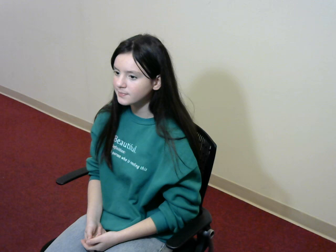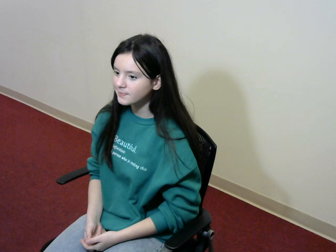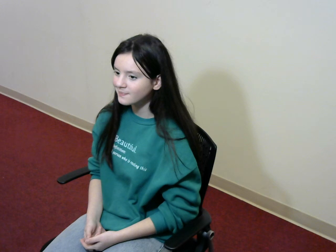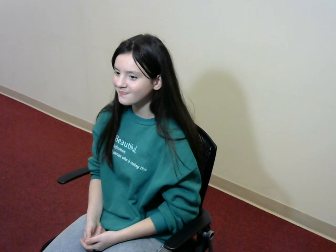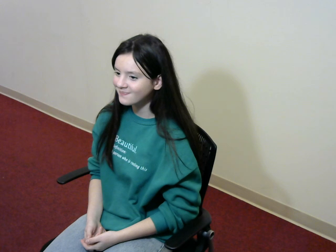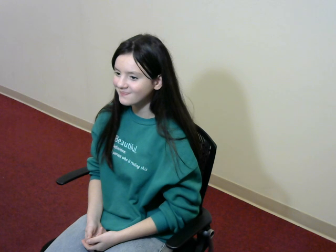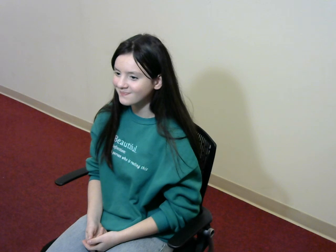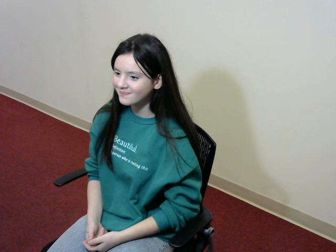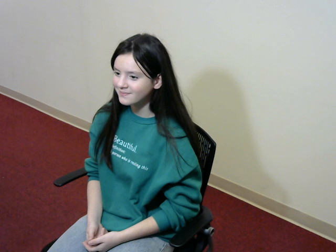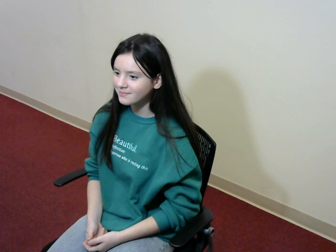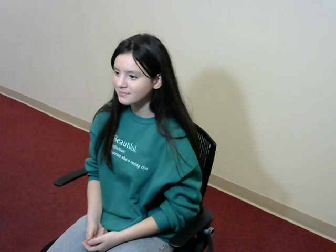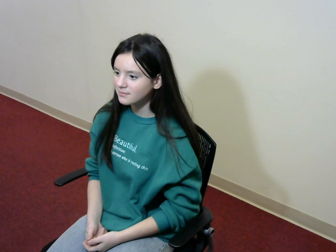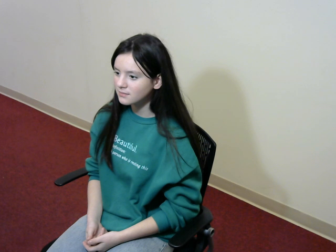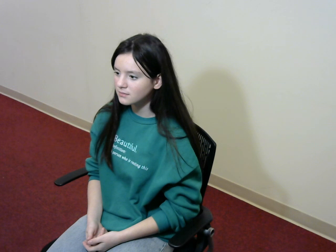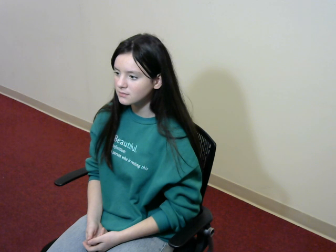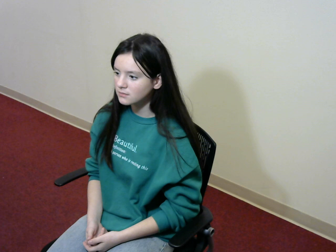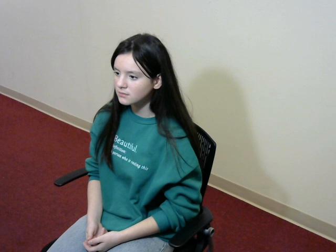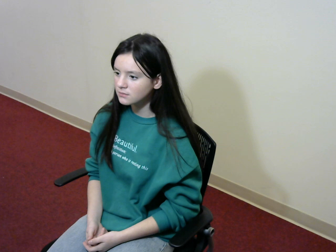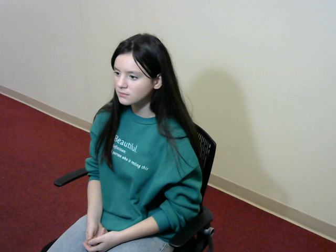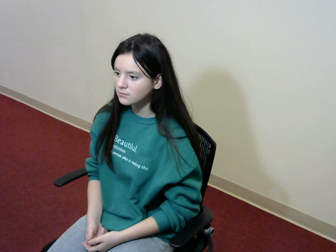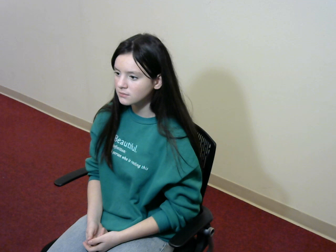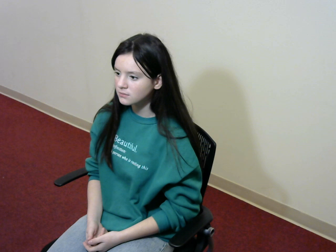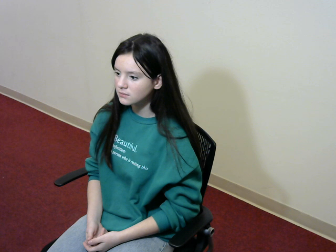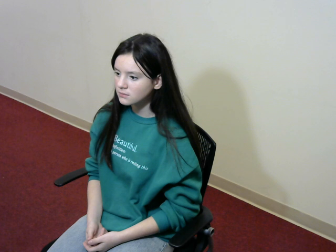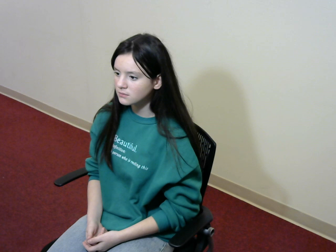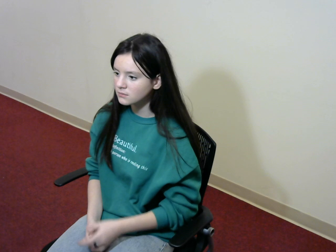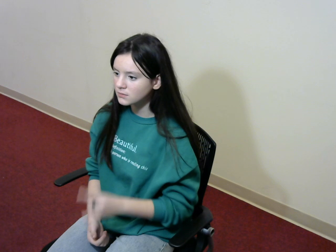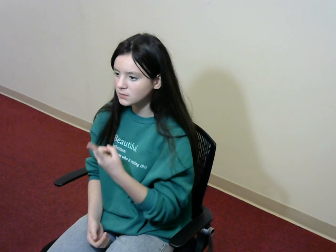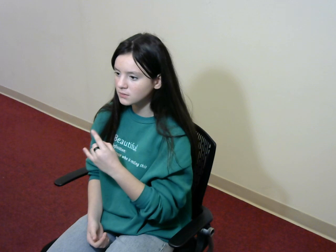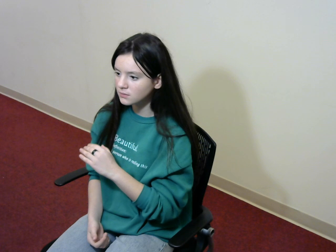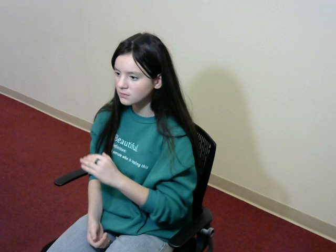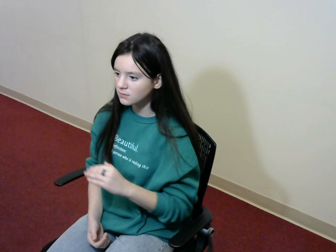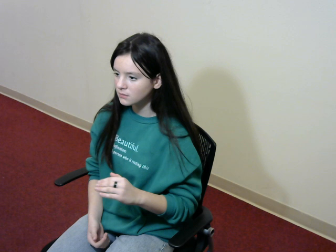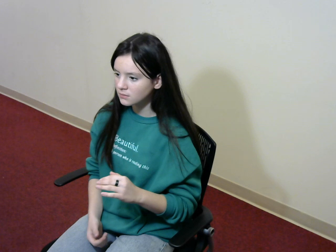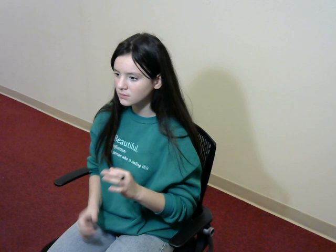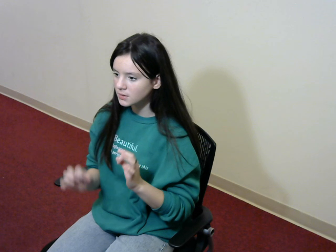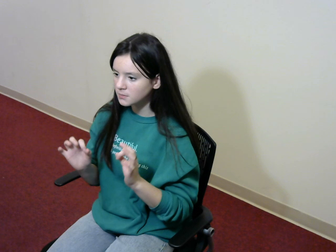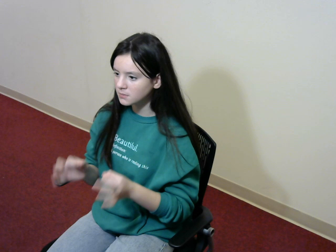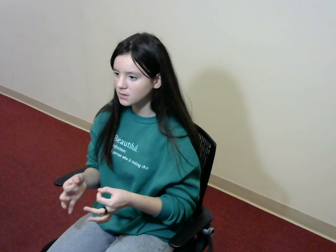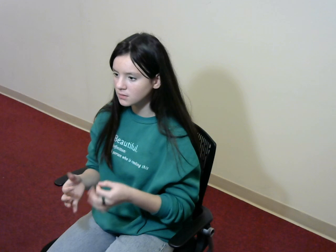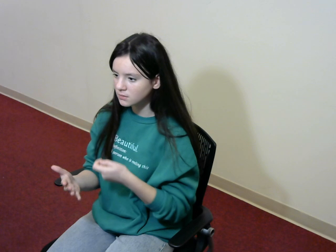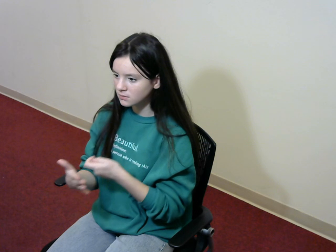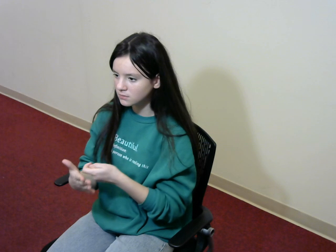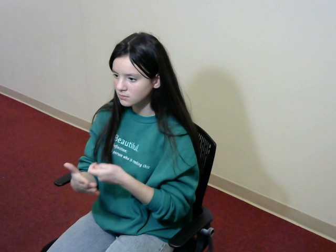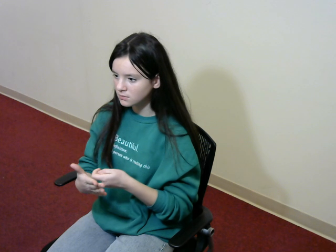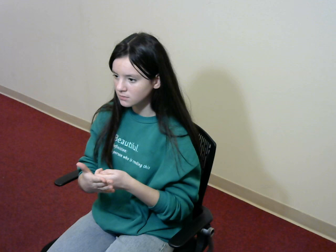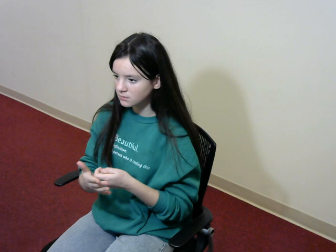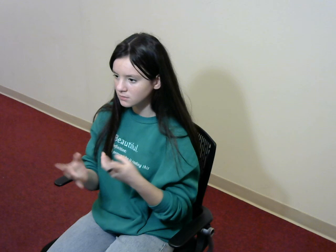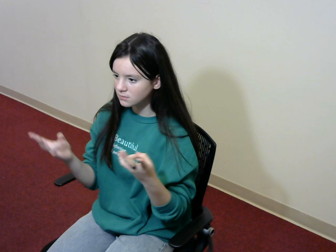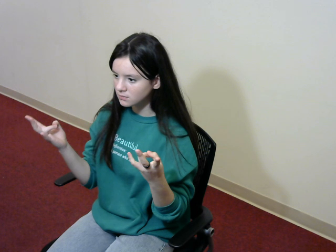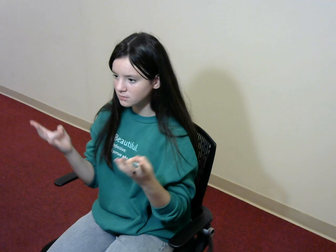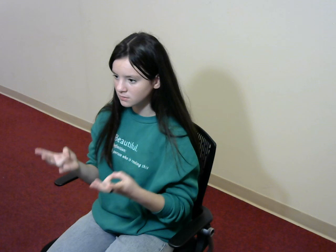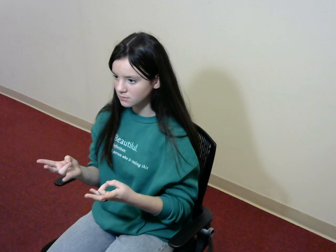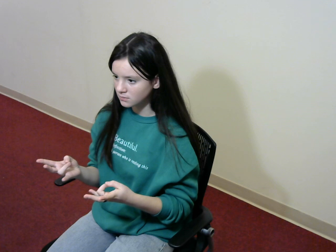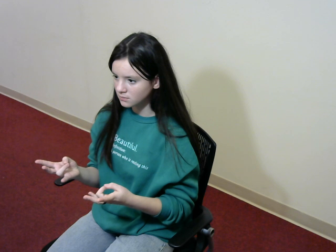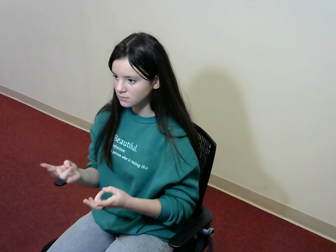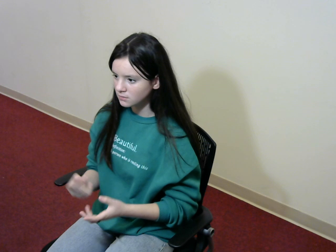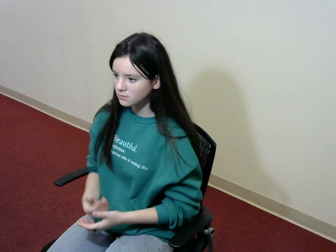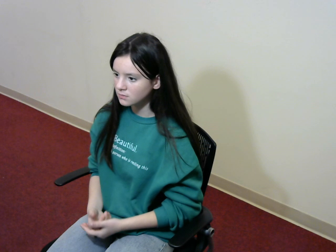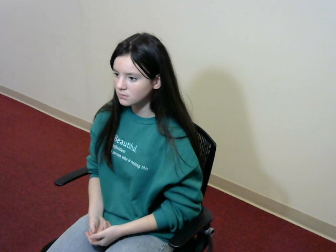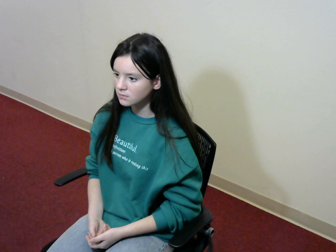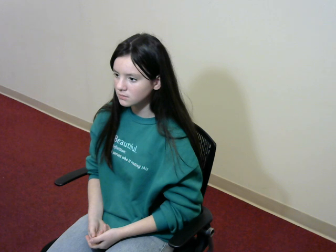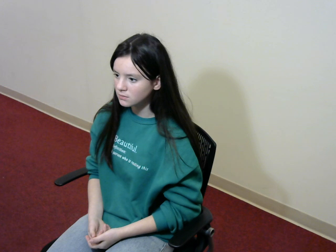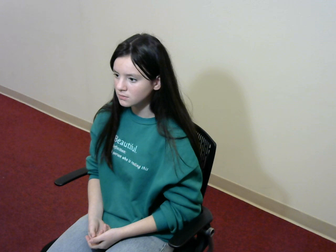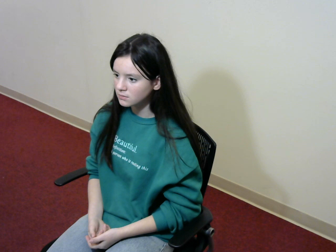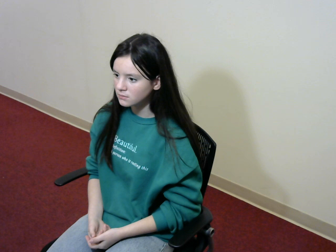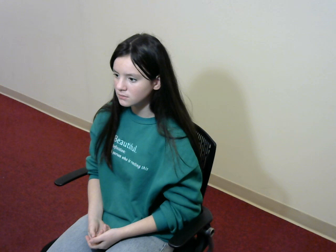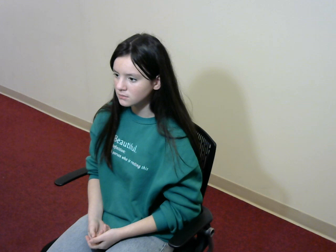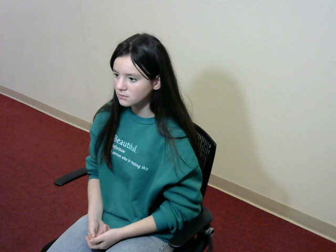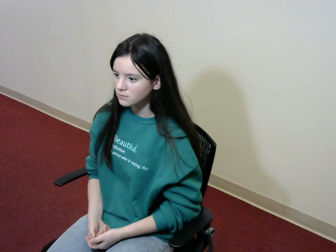Uşaqları düzgün qidalandırmaq lazımdır